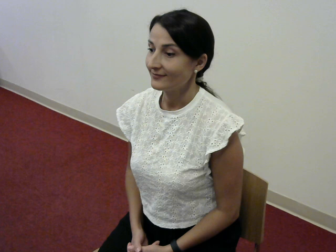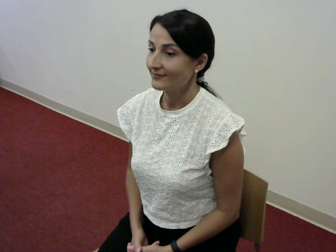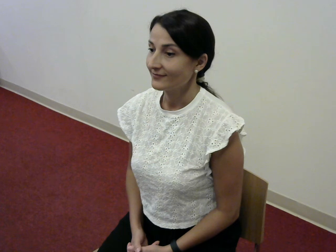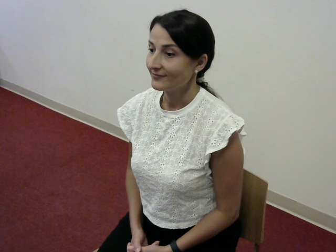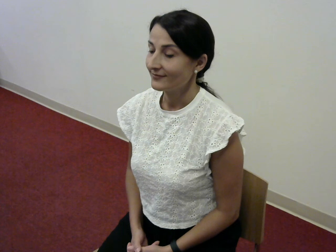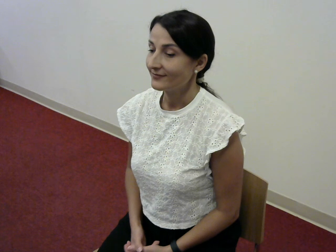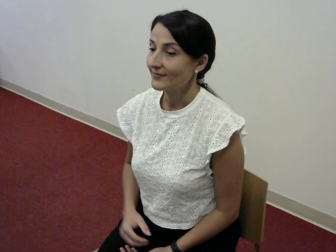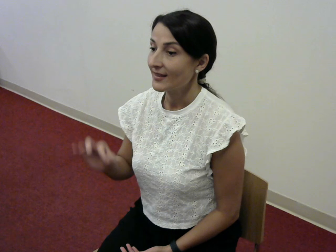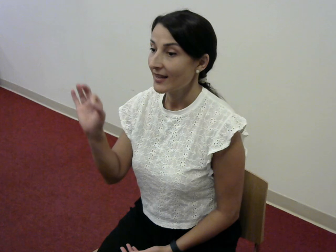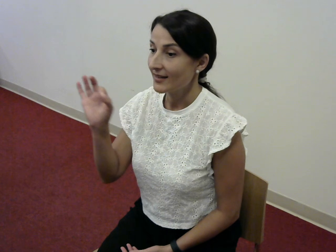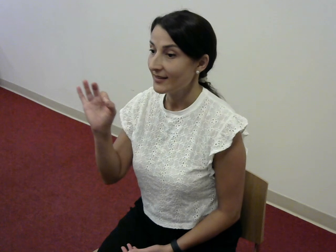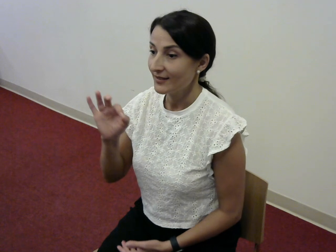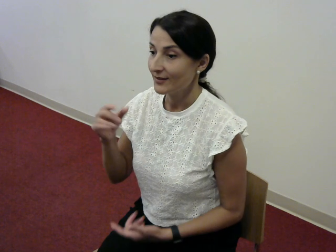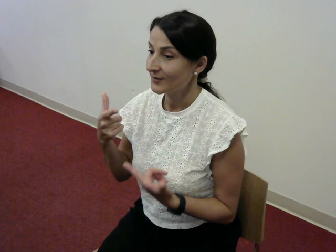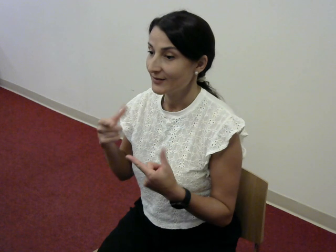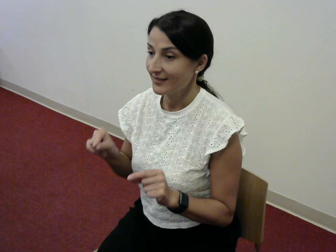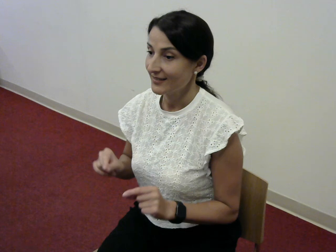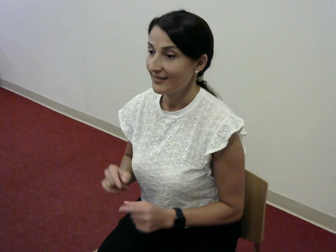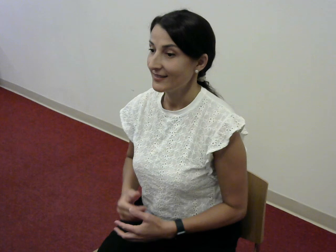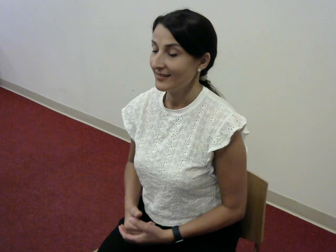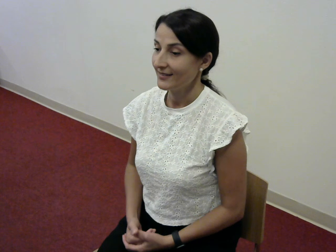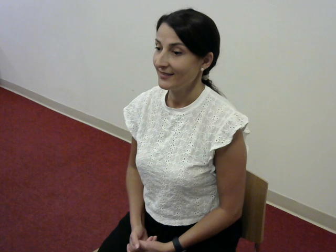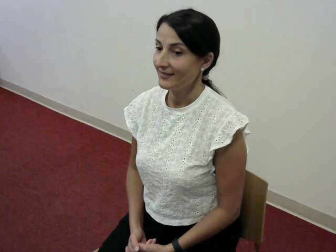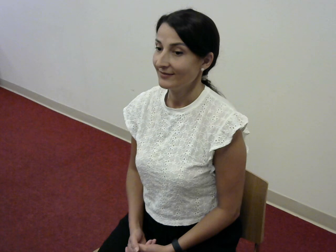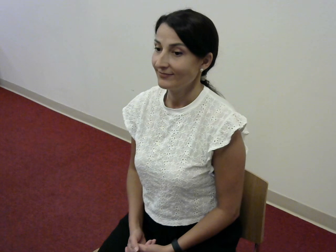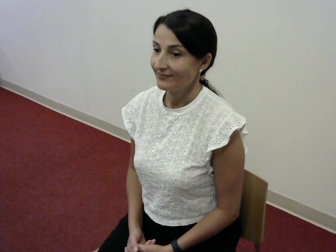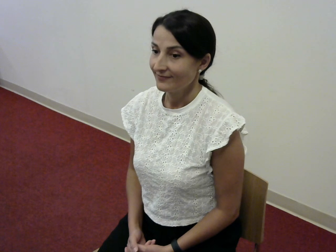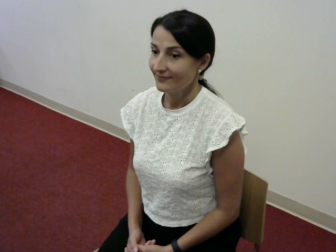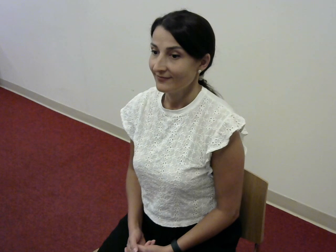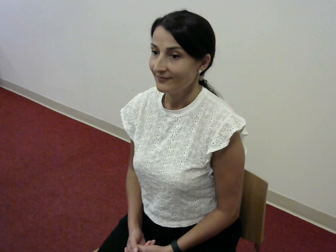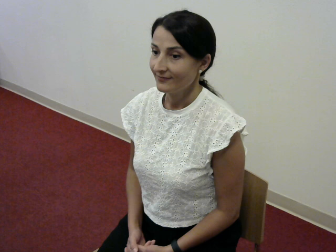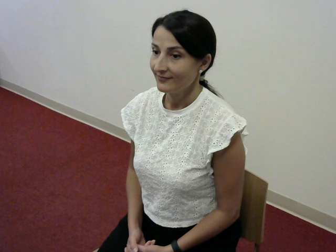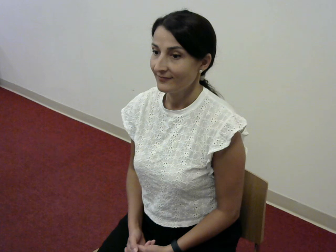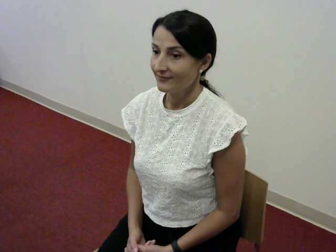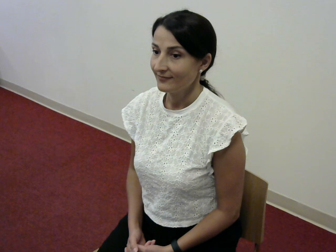Ayaqyolu hardadır?